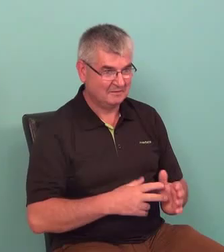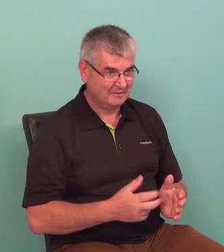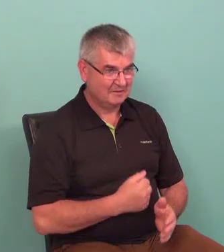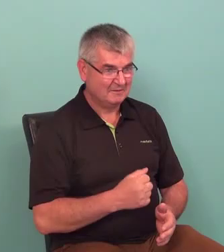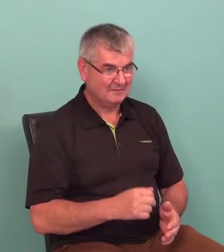Nie da rady.